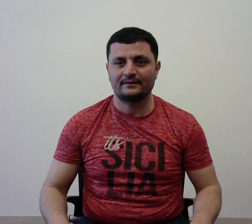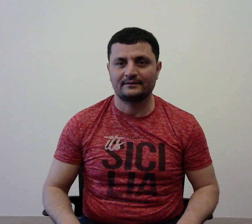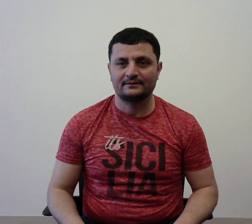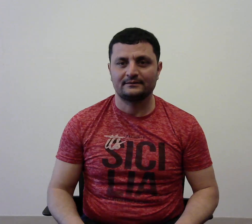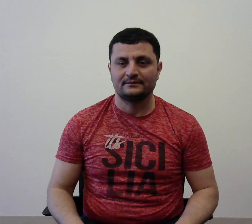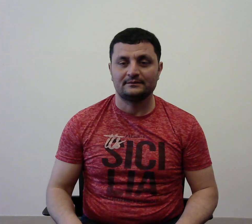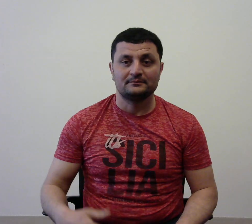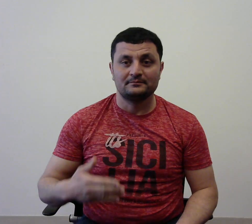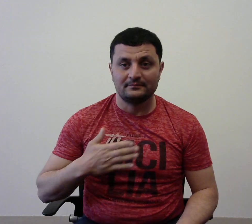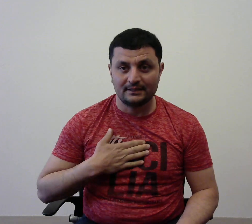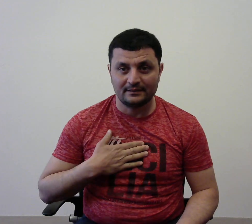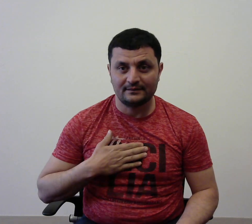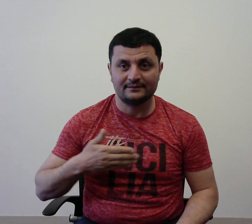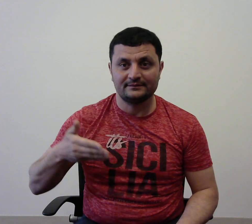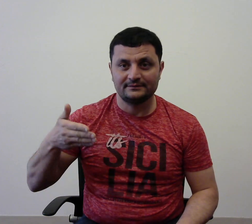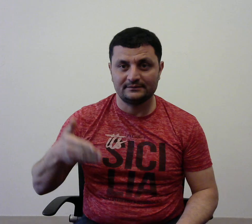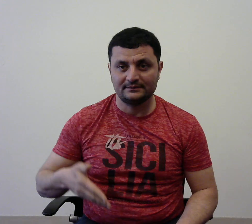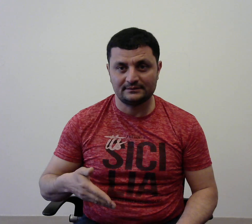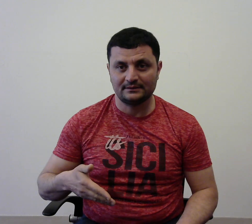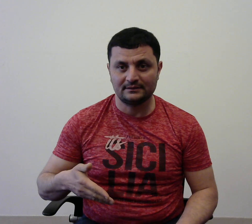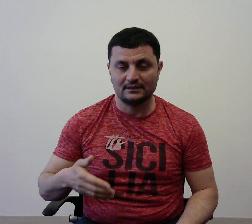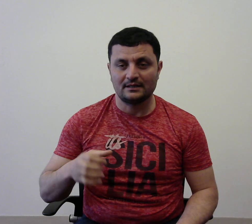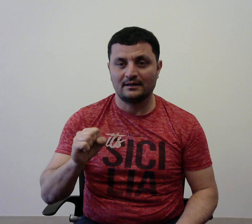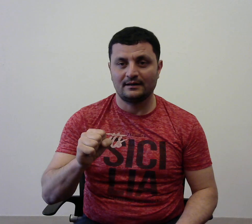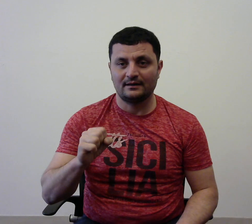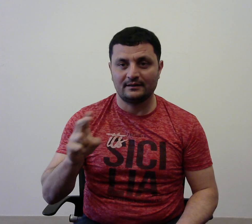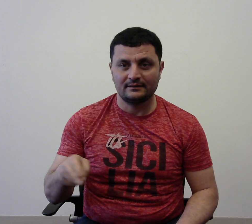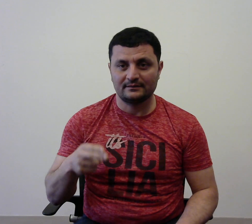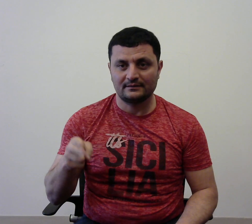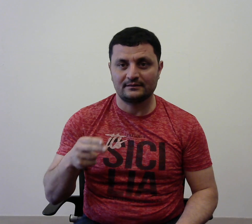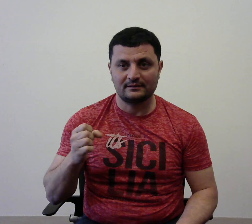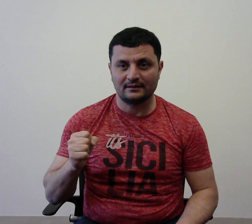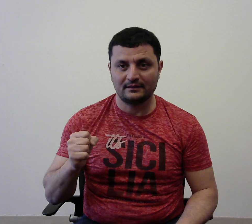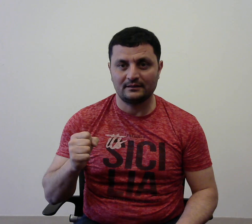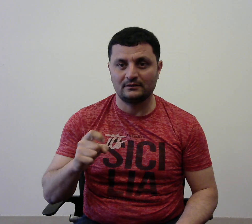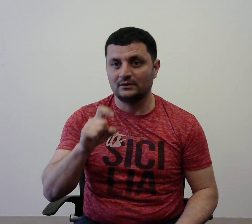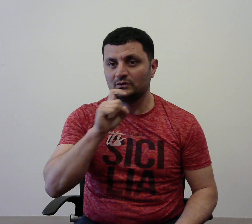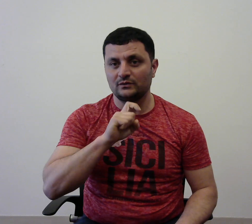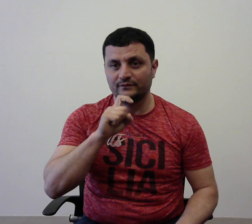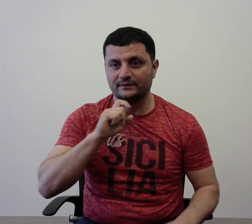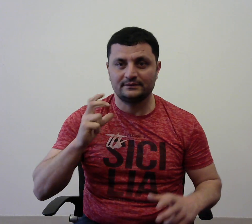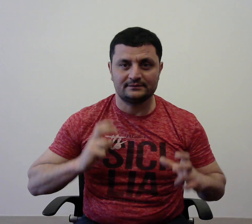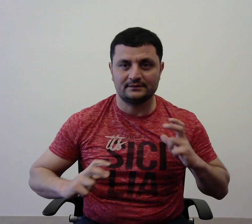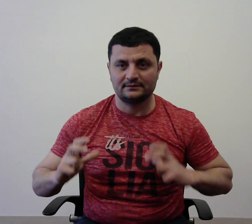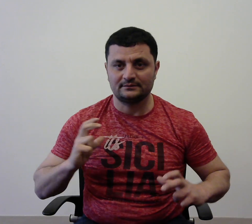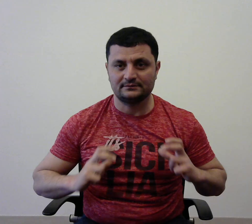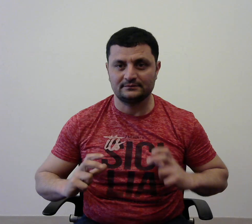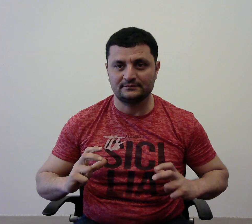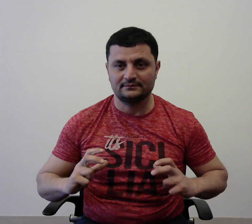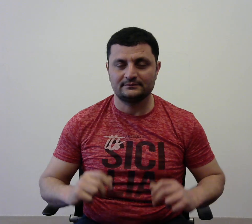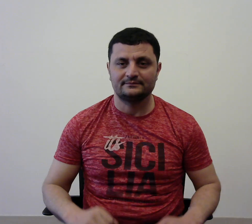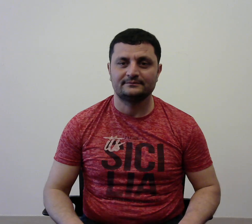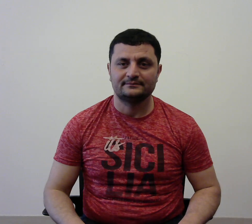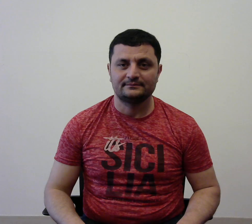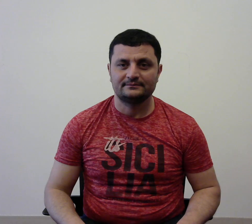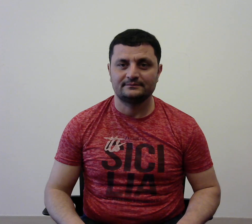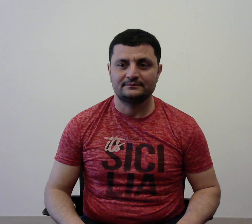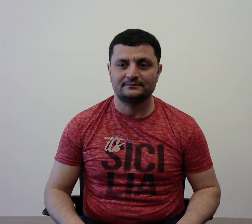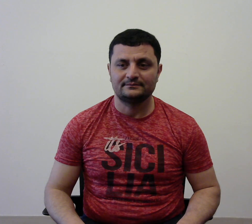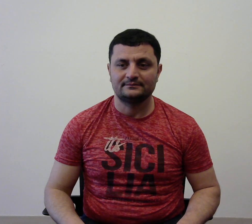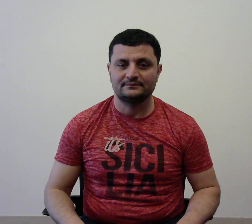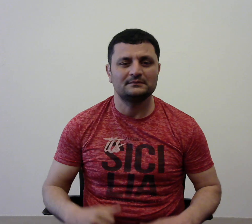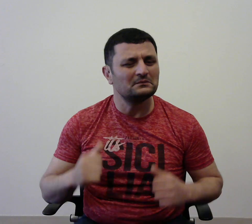Mən indi ADA universitetindəyəm